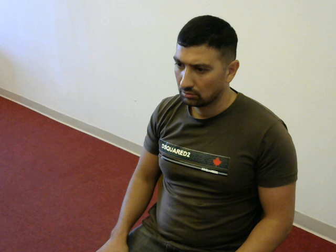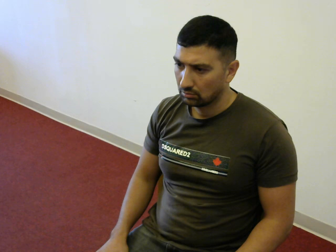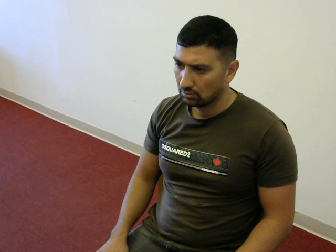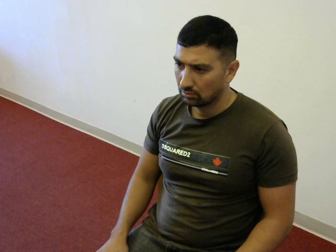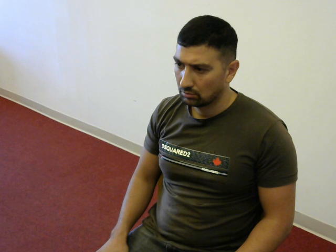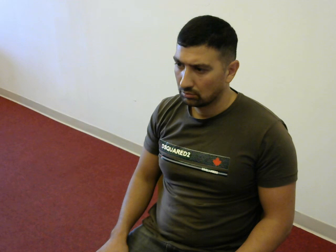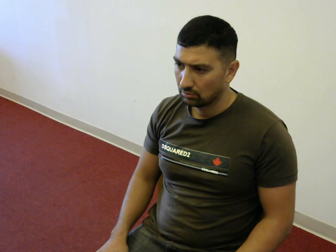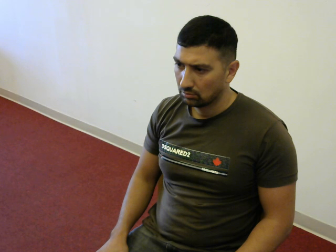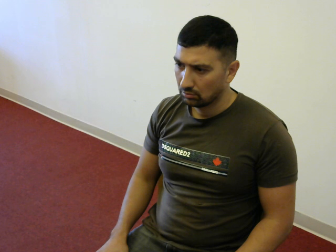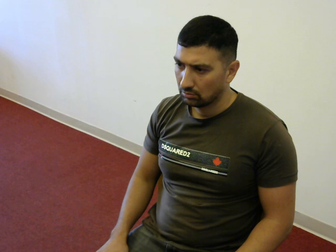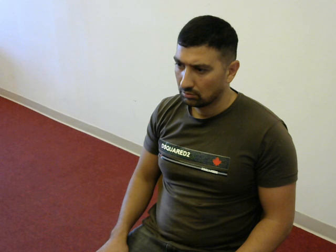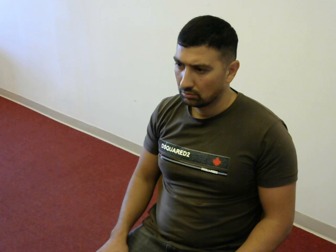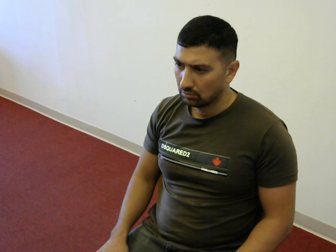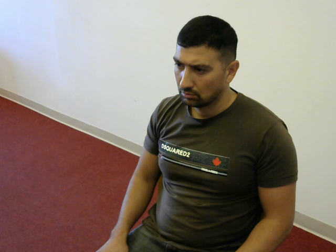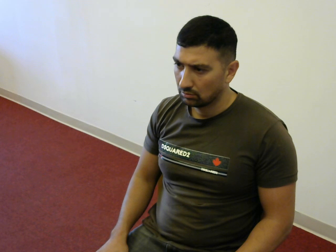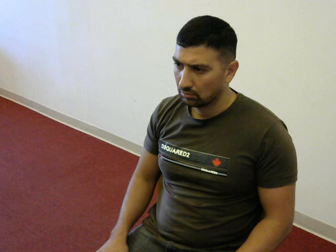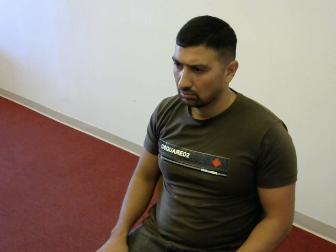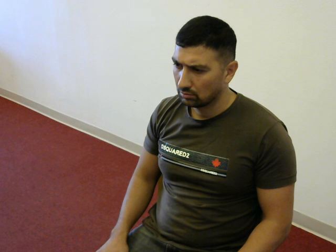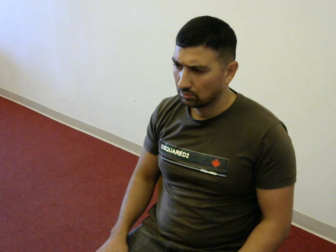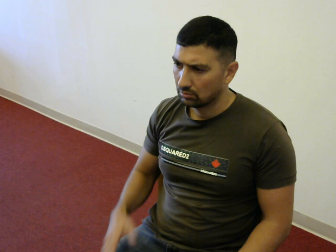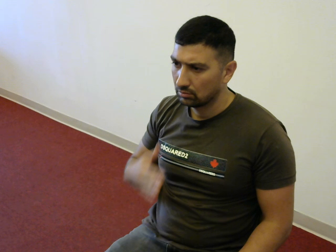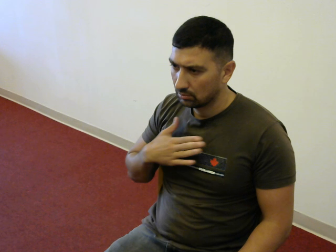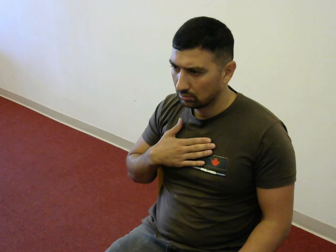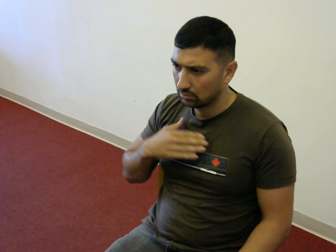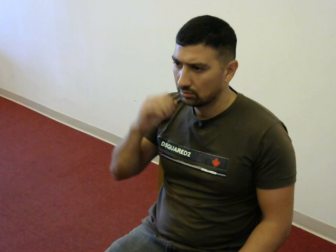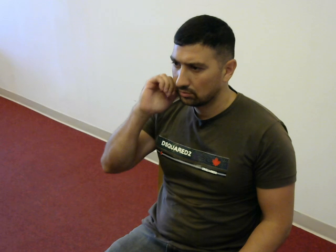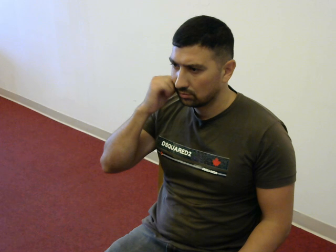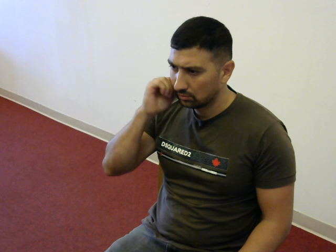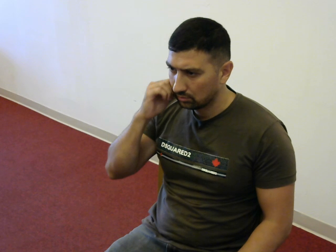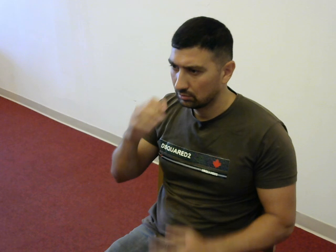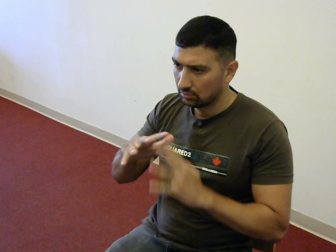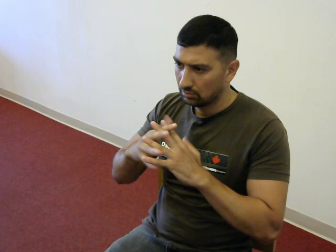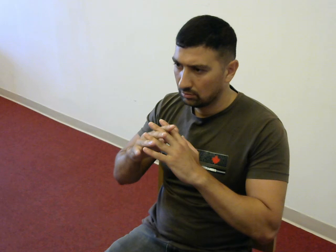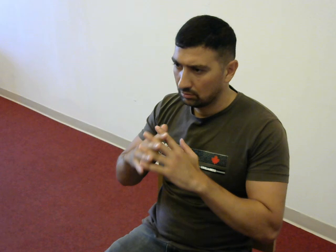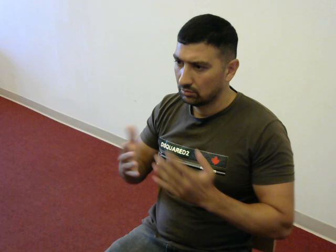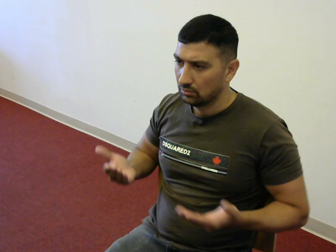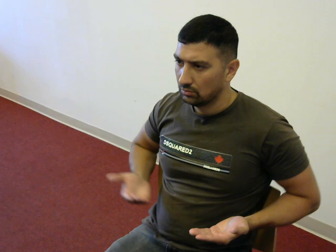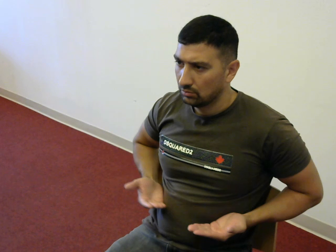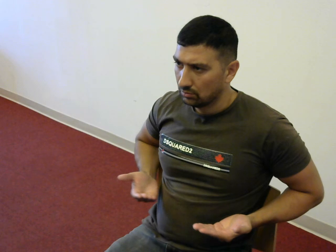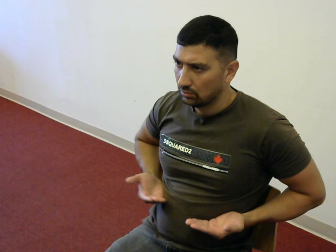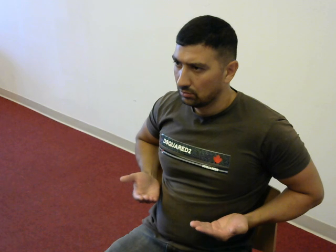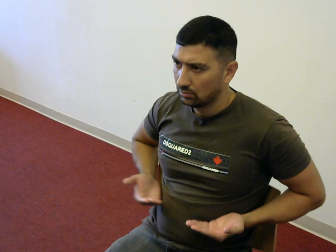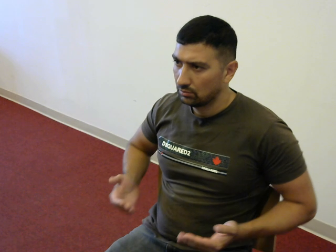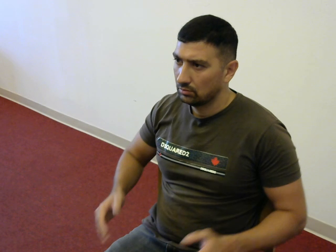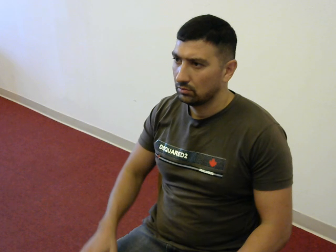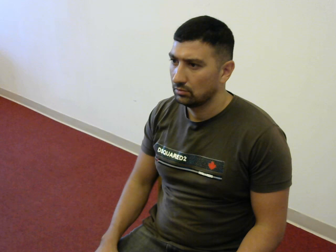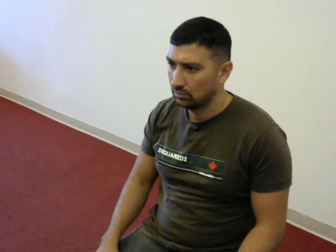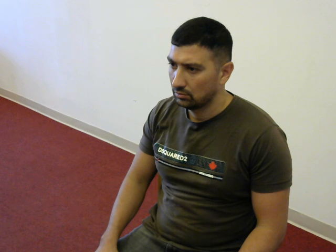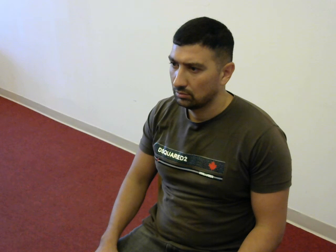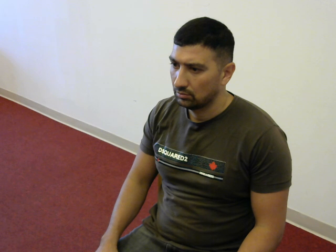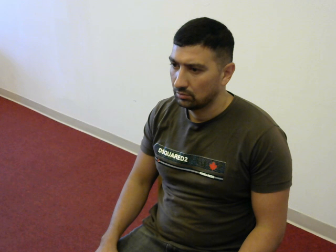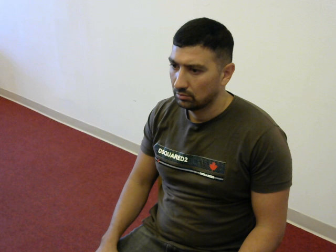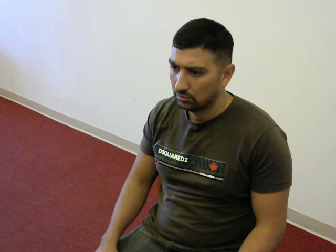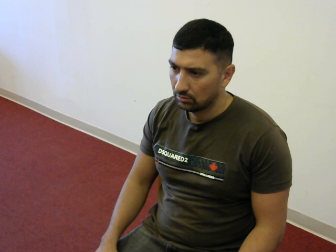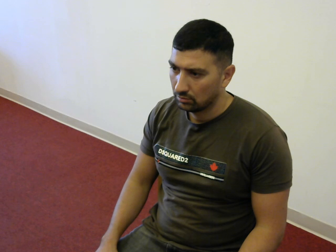Mənim nənəm kənddə yaşayır